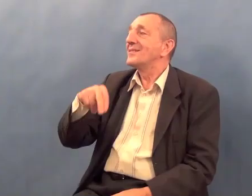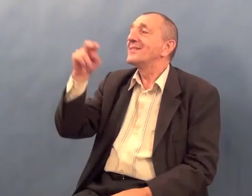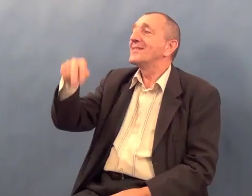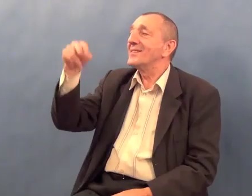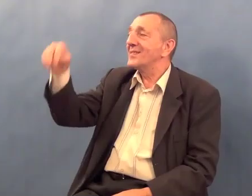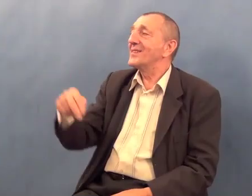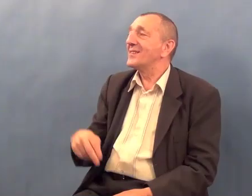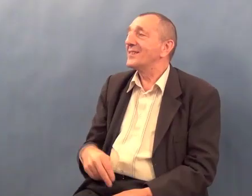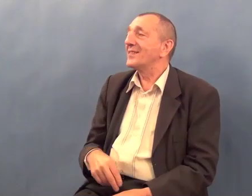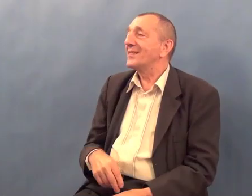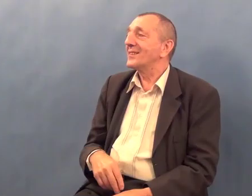Skacze.